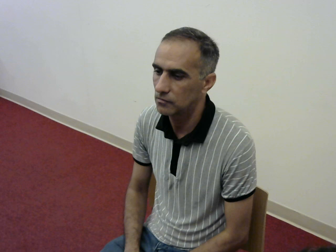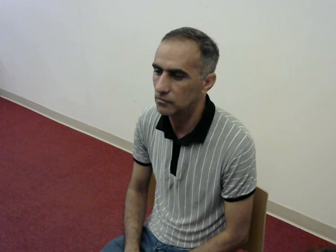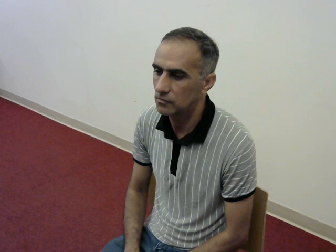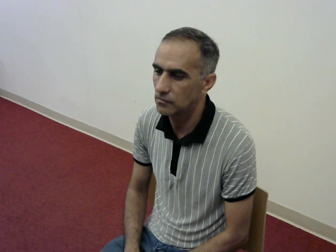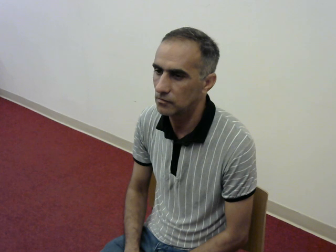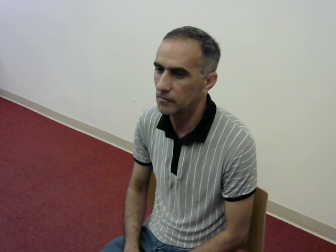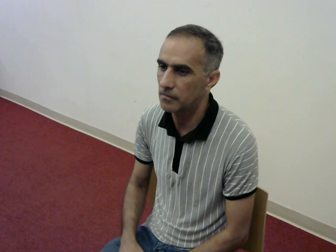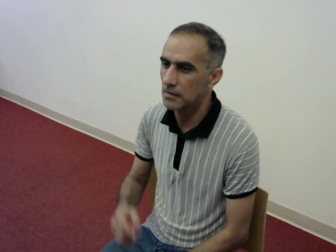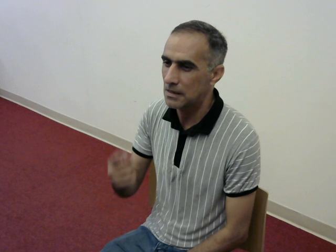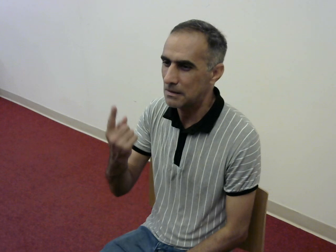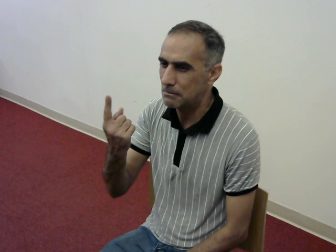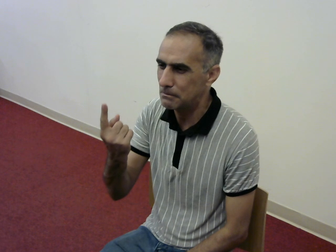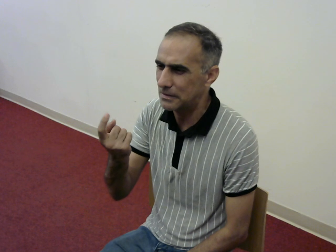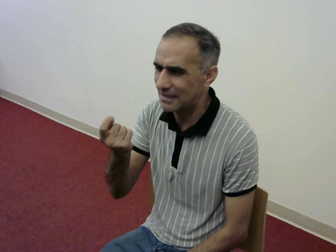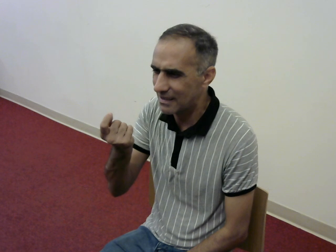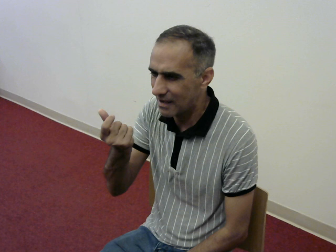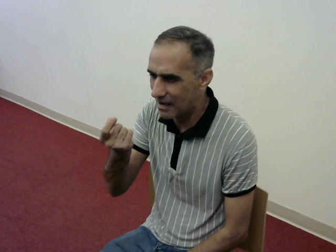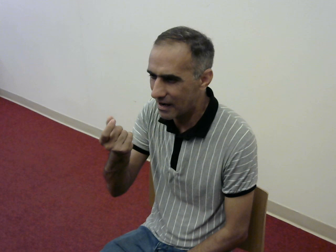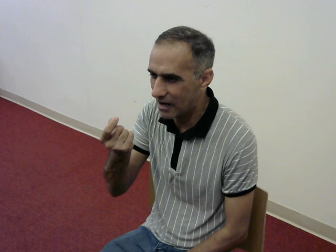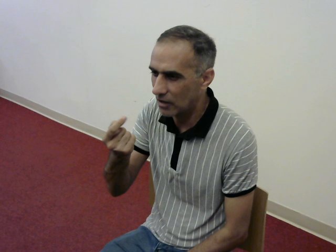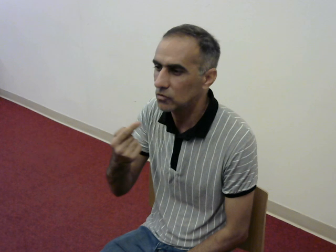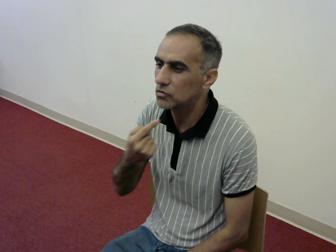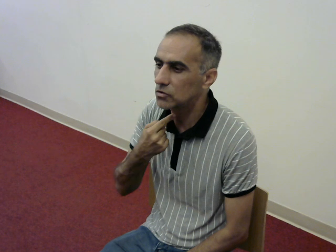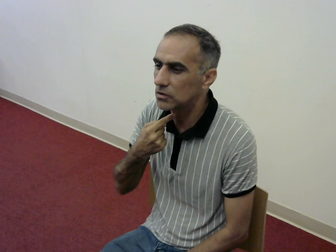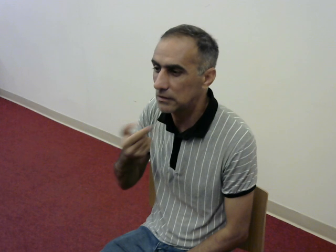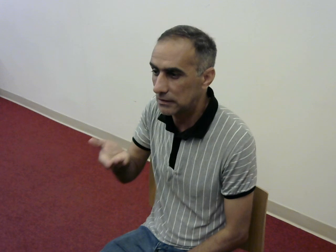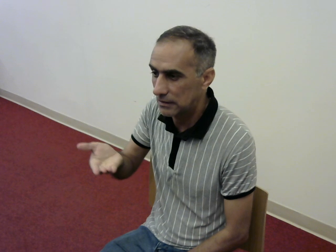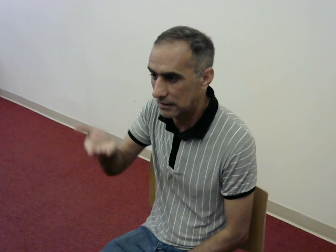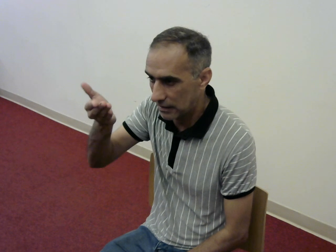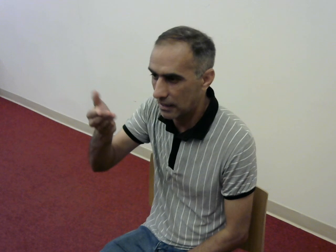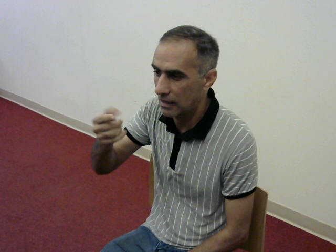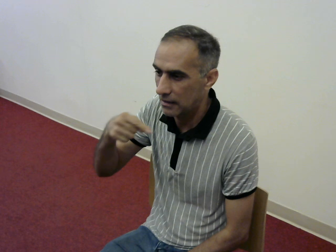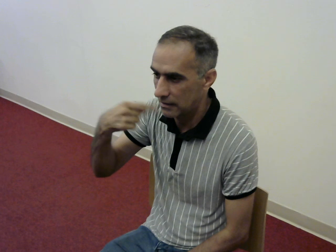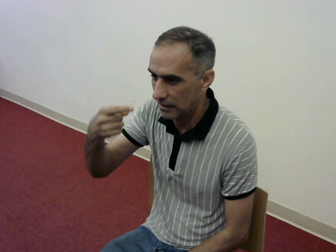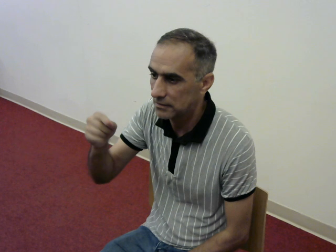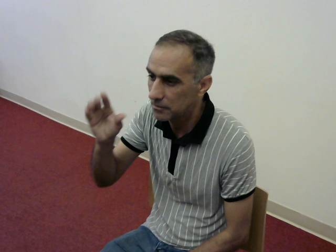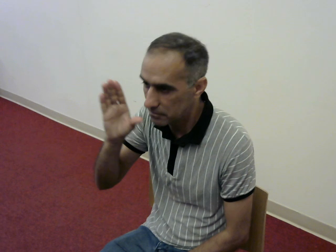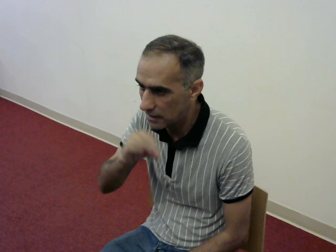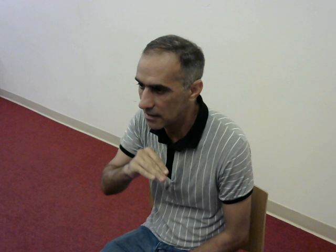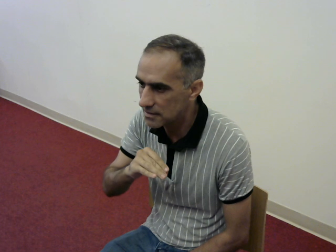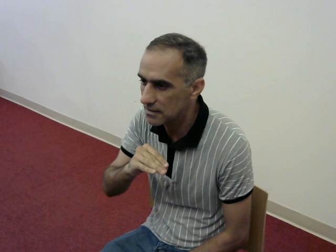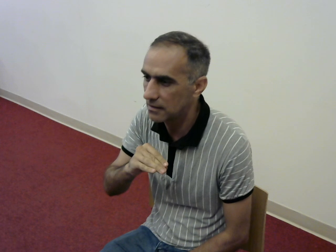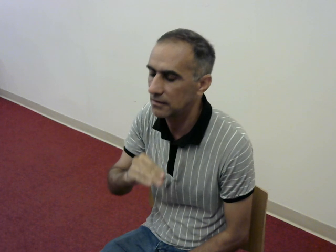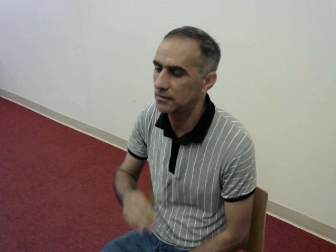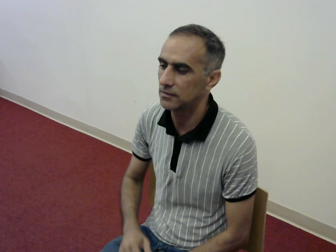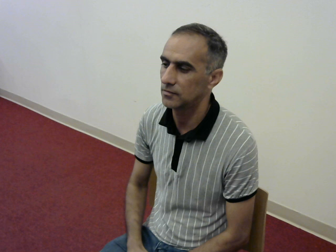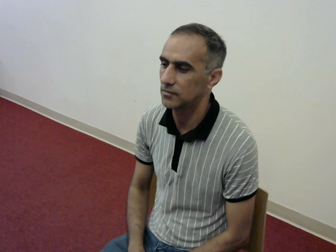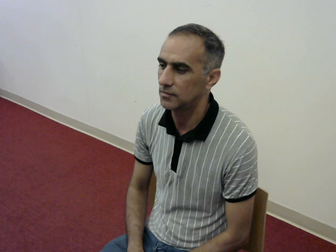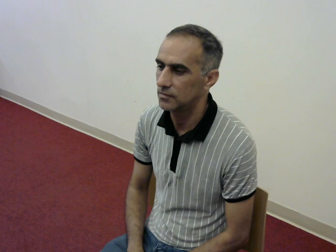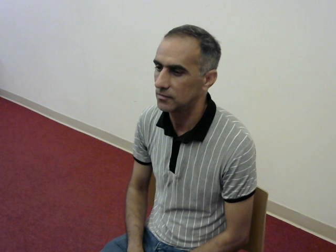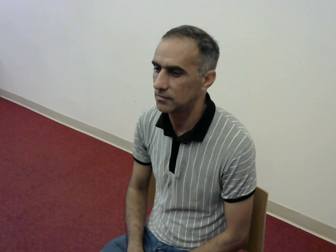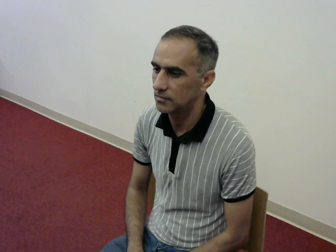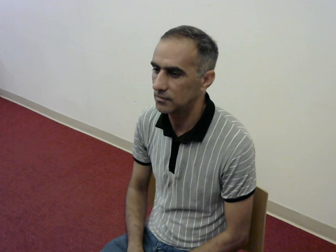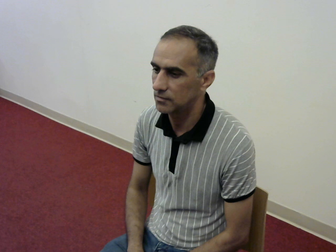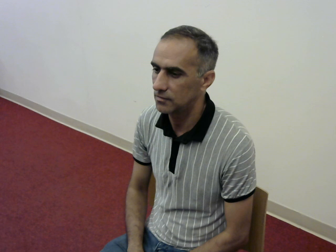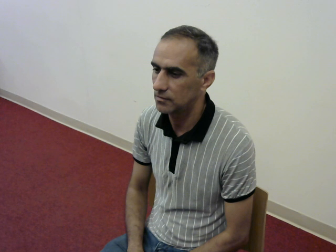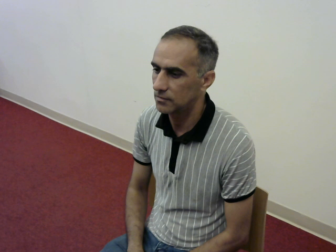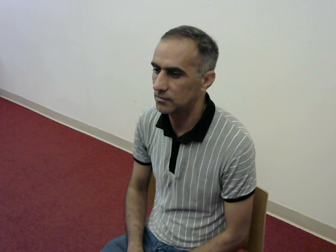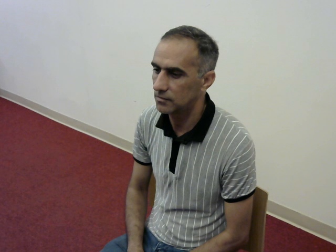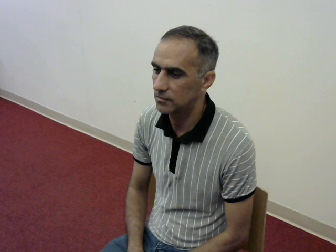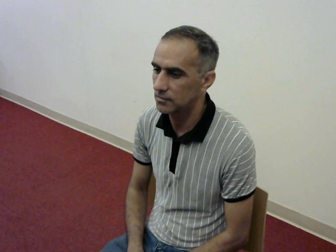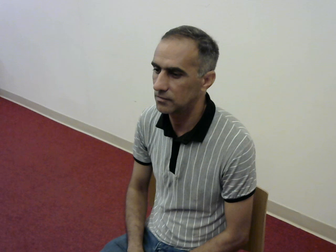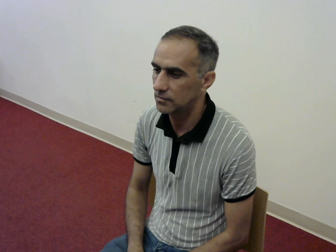Bir az ucadan deyə bilərsinizmi?